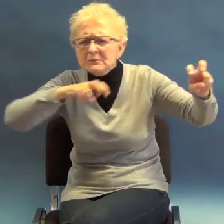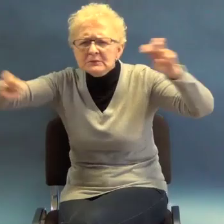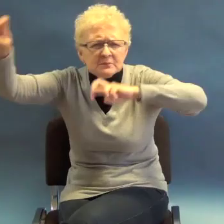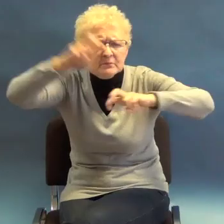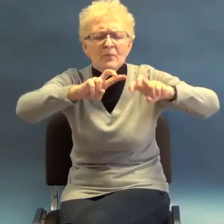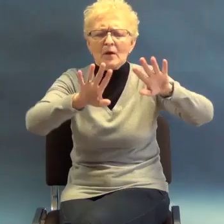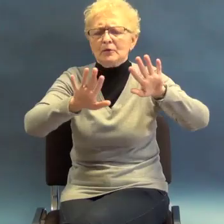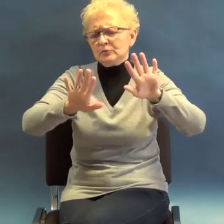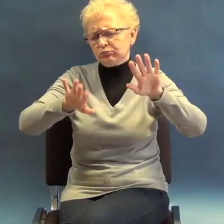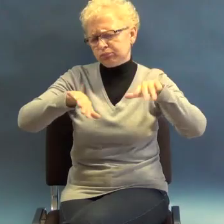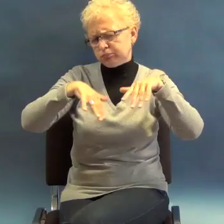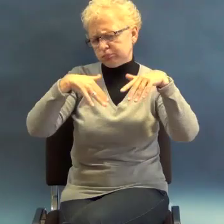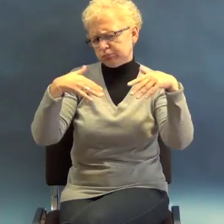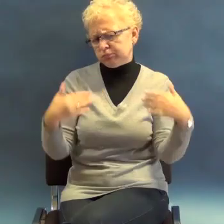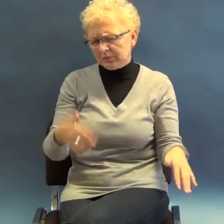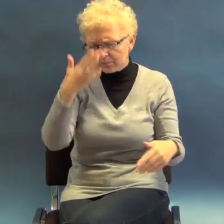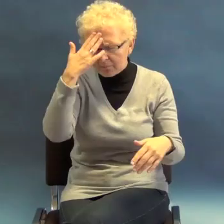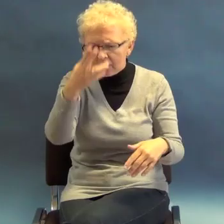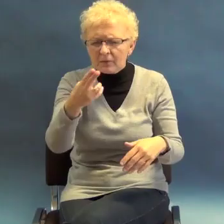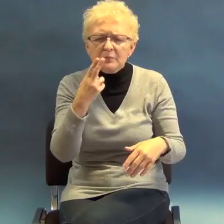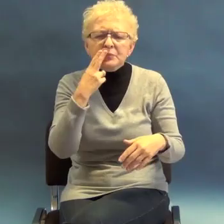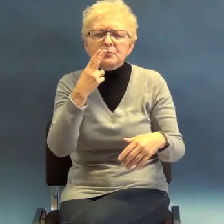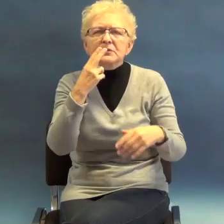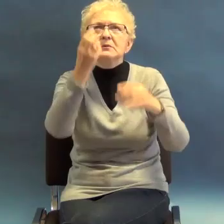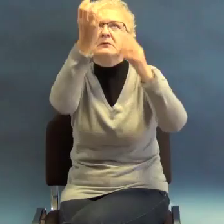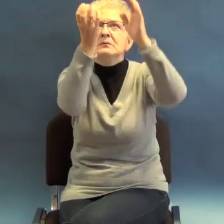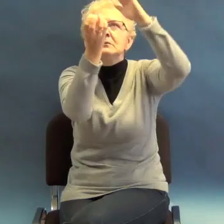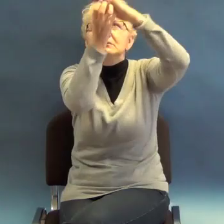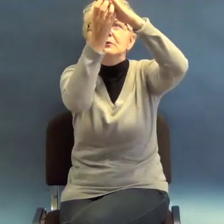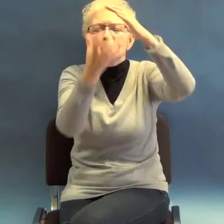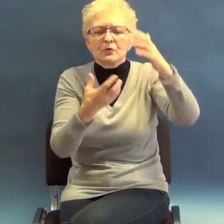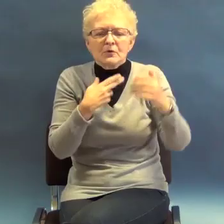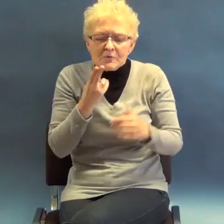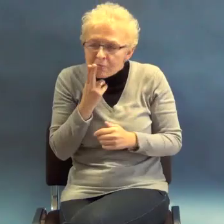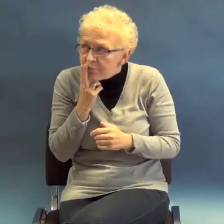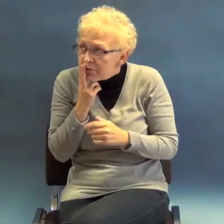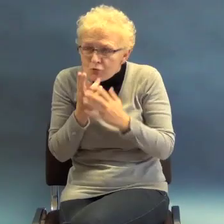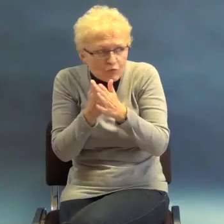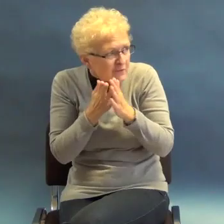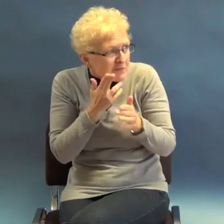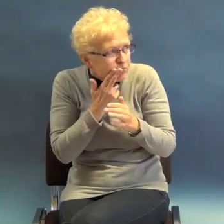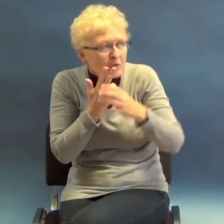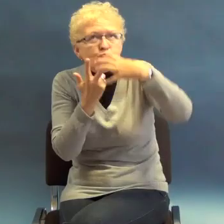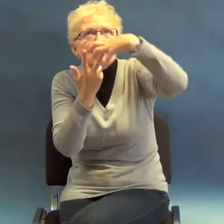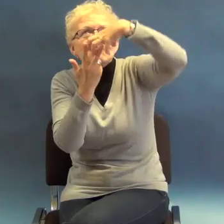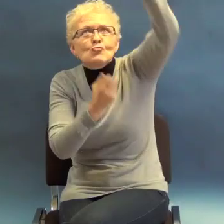Okazało się, że ktoś palił papierosa w ukryciu, akurat pod czujnikiem dymu.